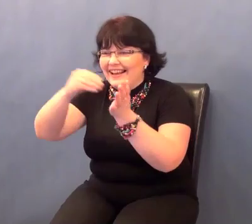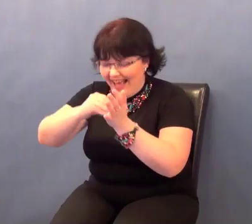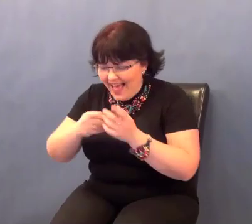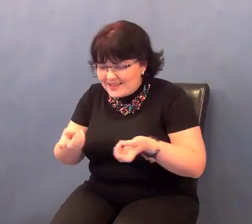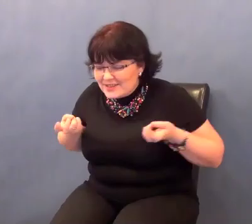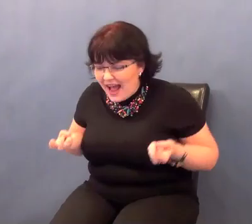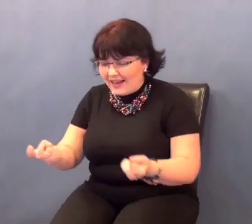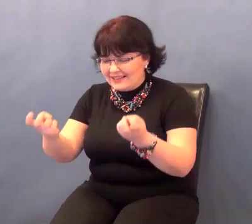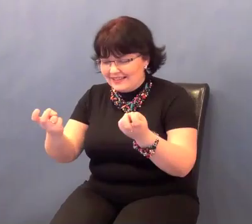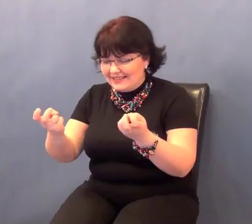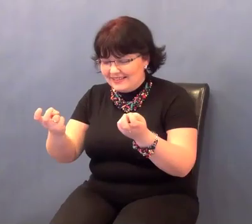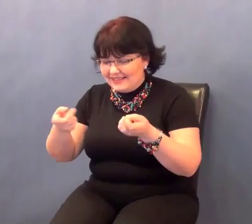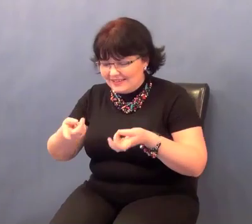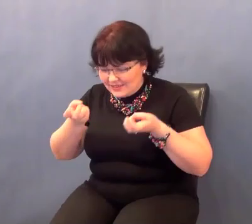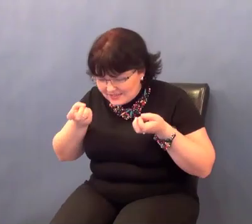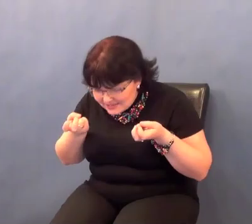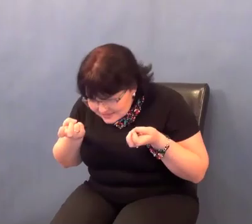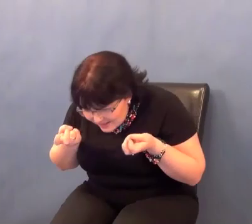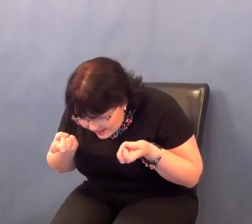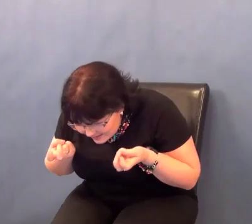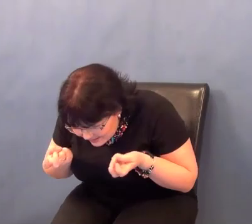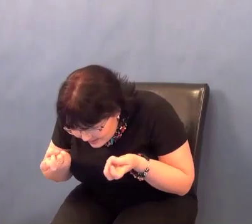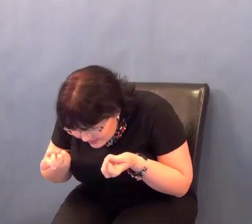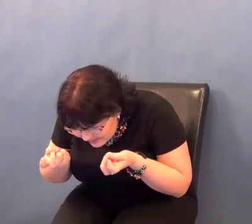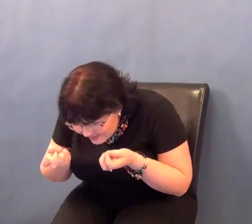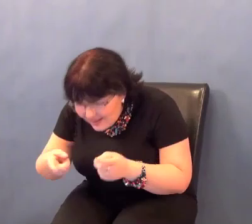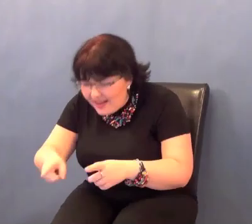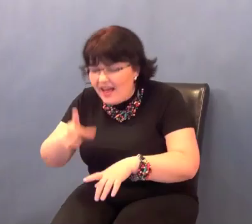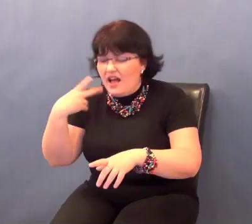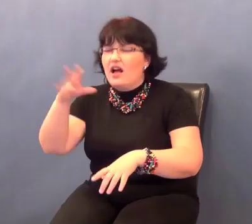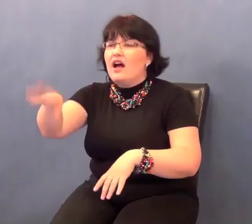Na obrazku widać sanki.